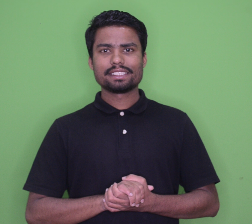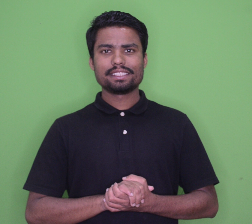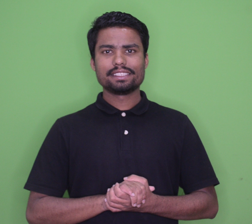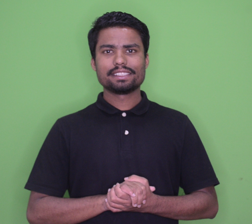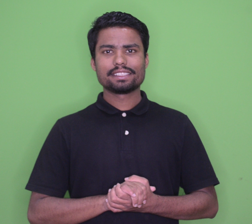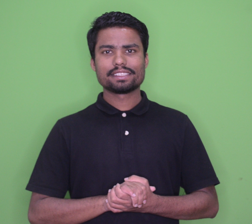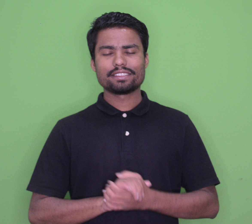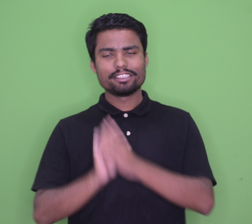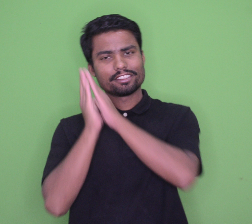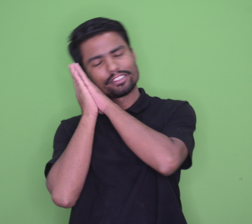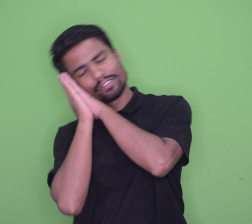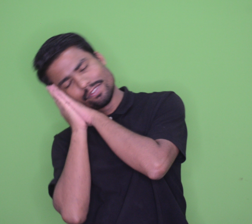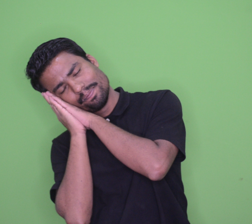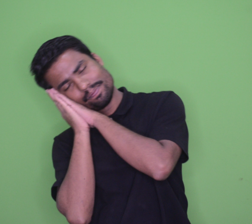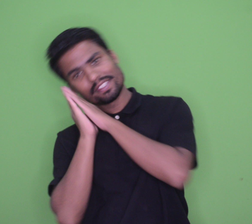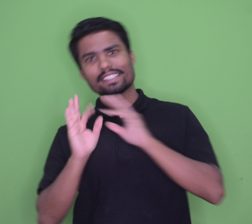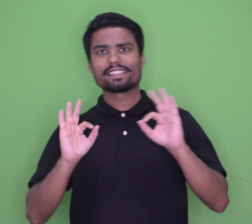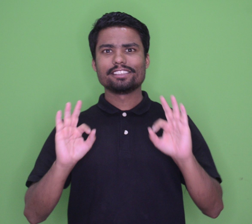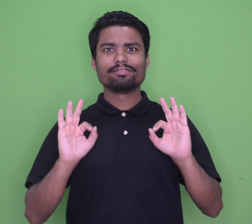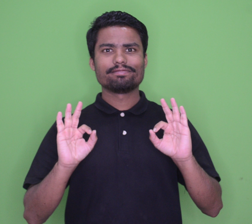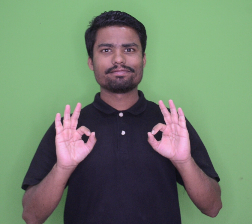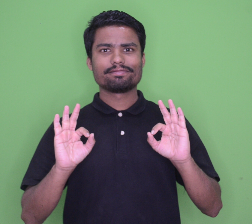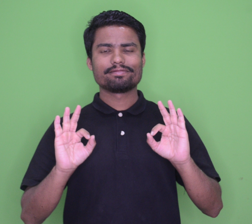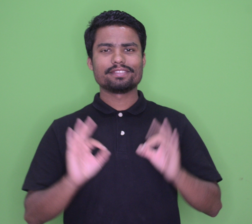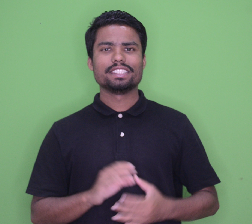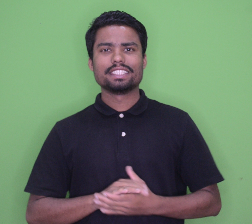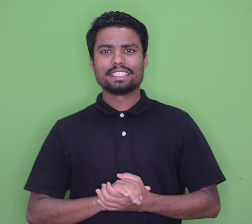sleep well